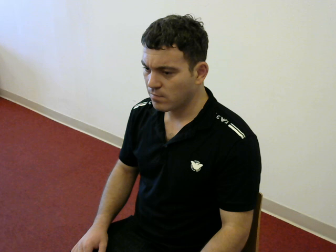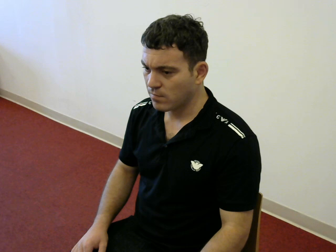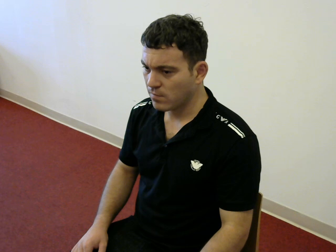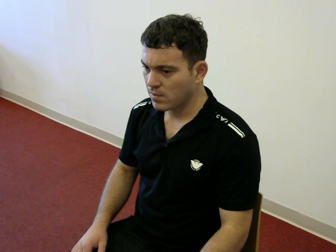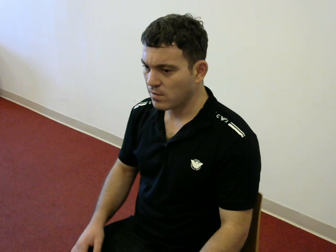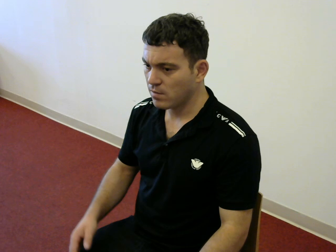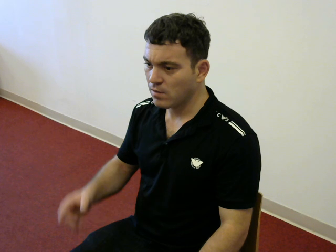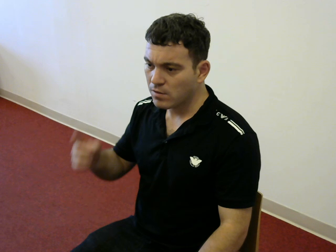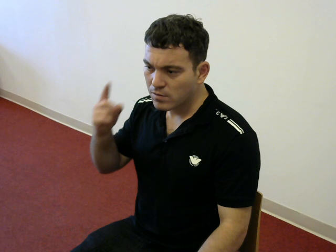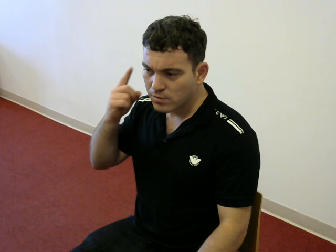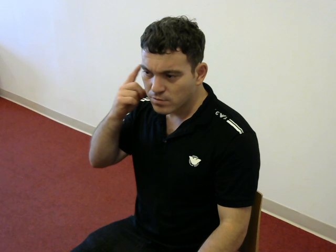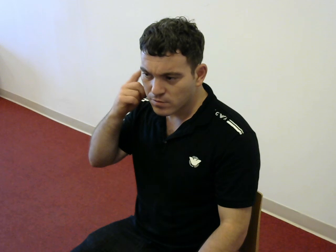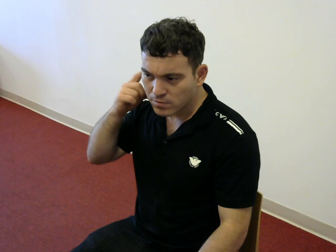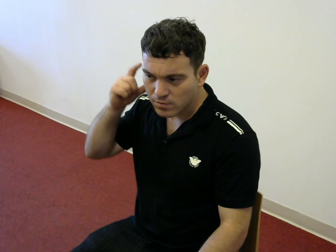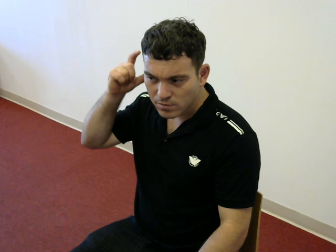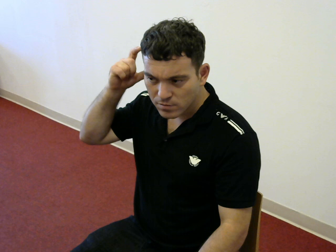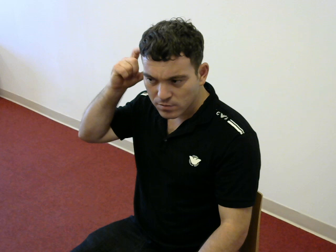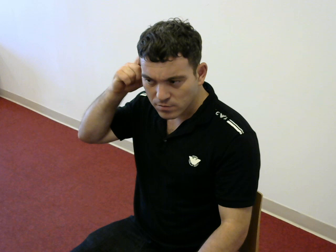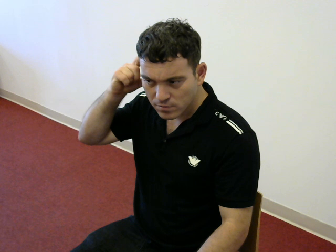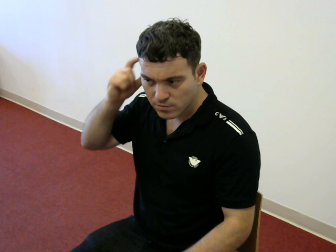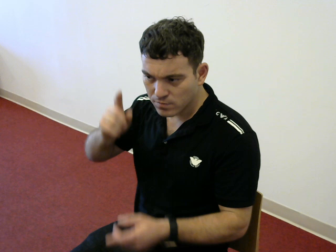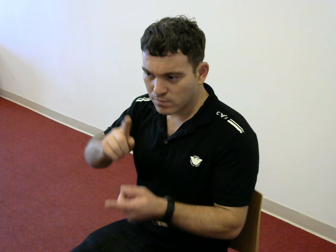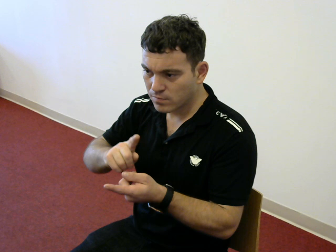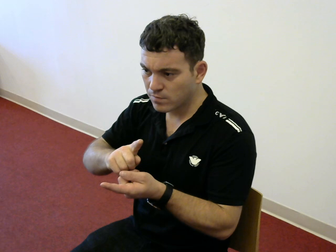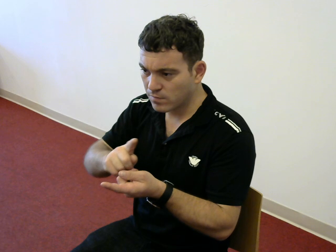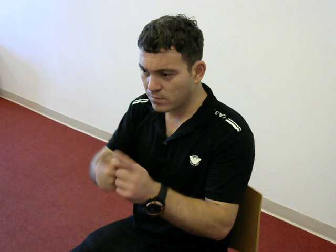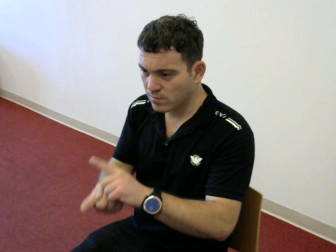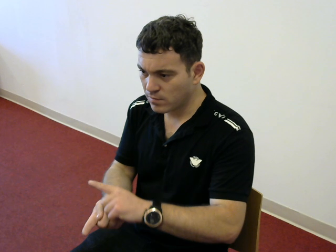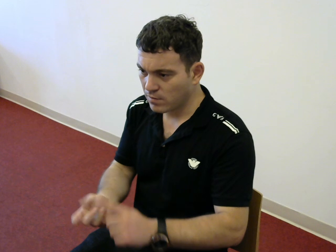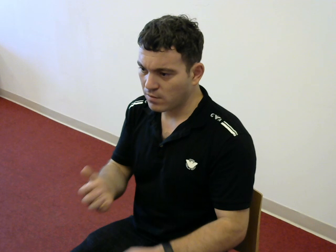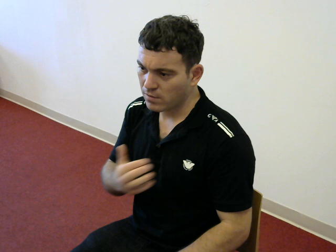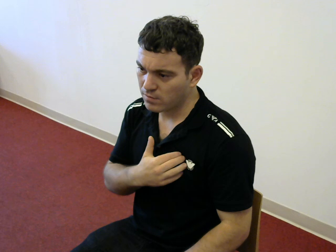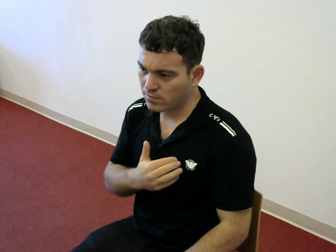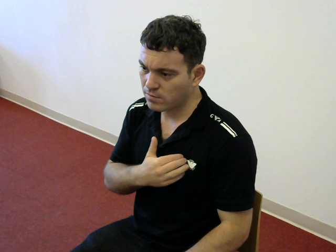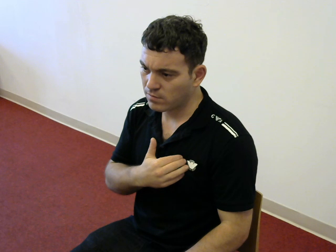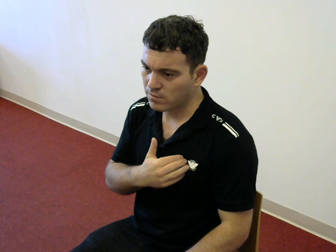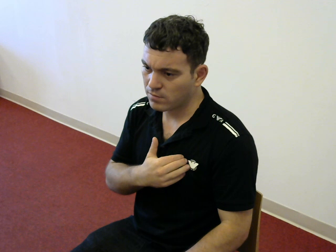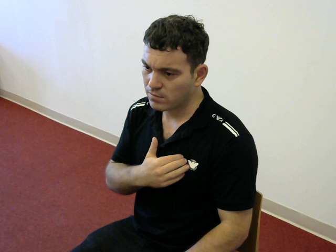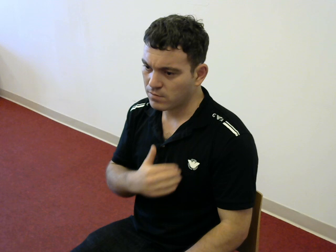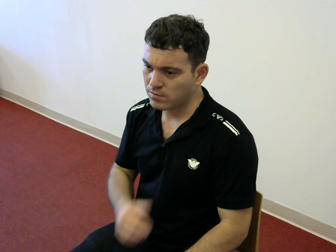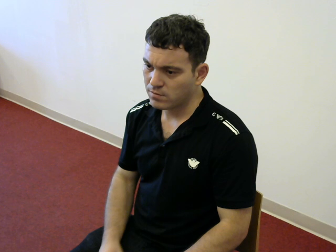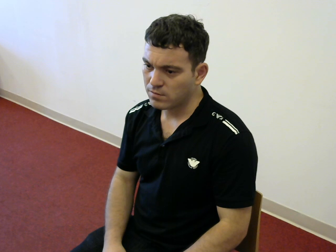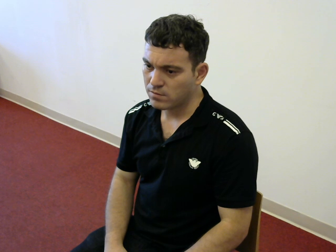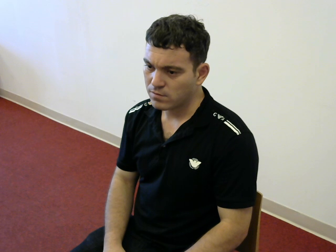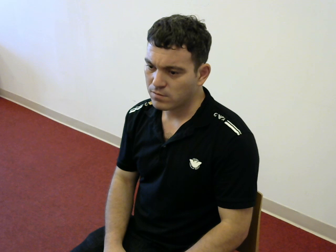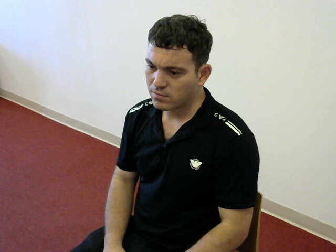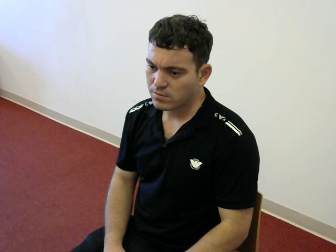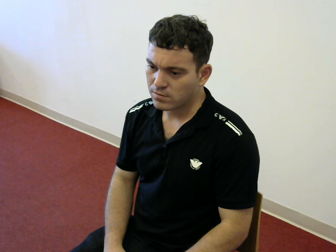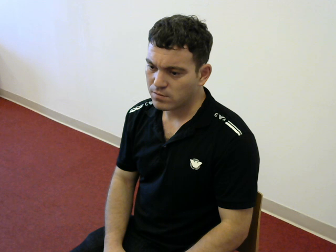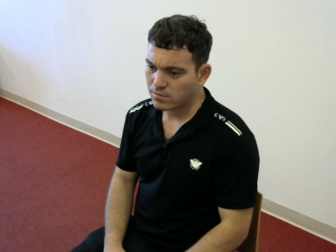Eşitmə aparatını dəyişmək istəyirəm